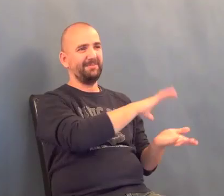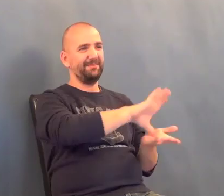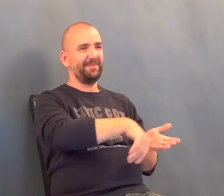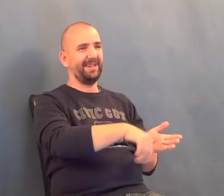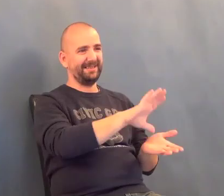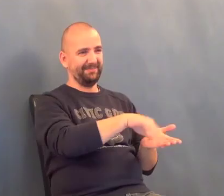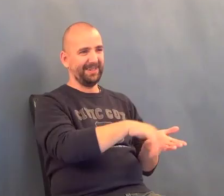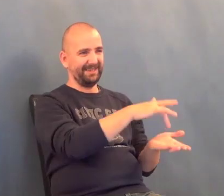W mieście.